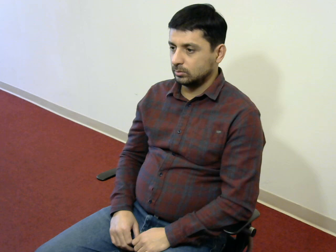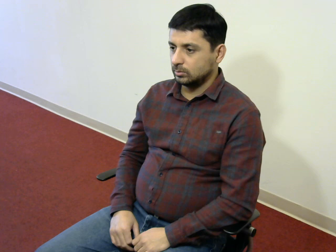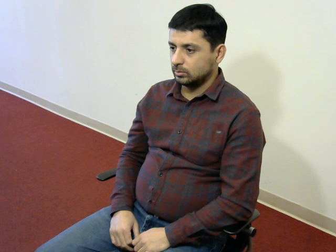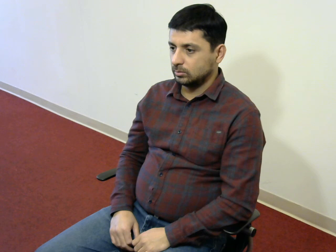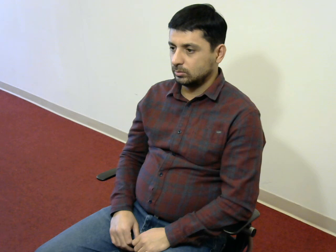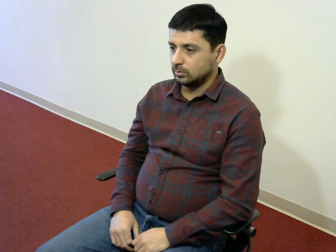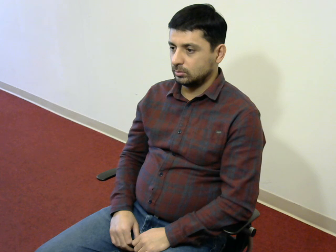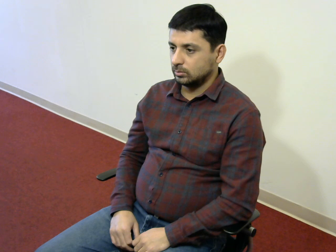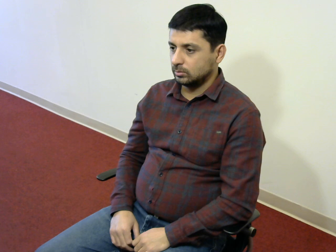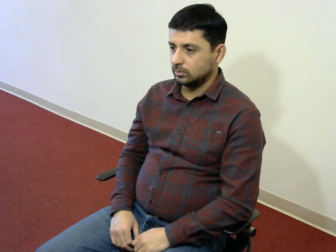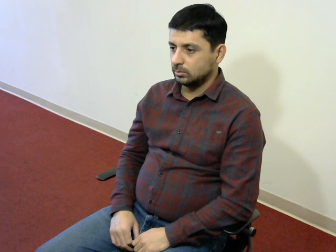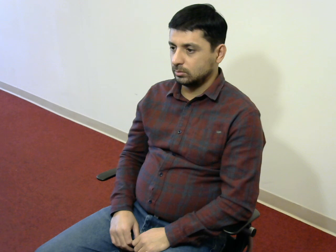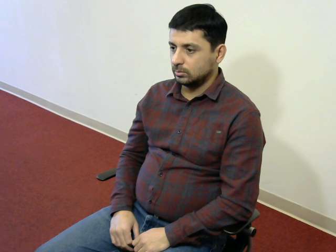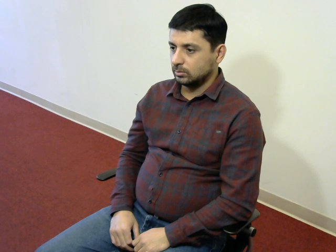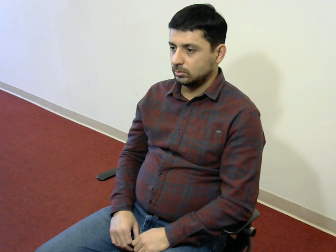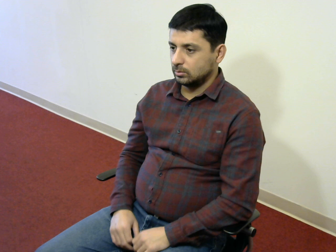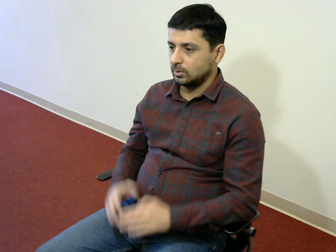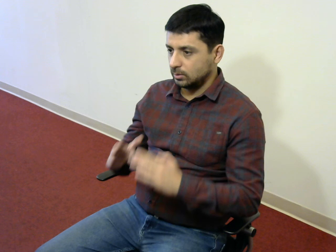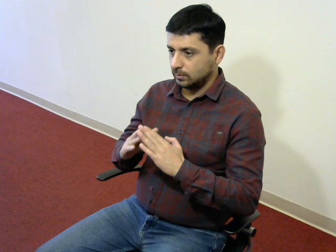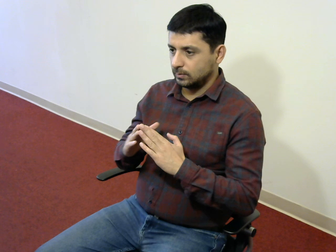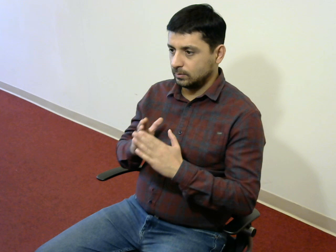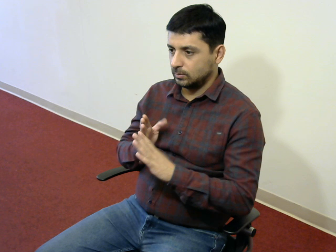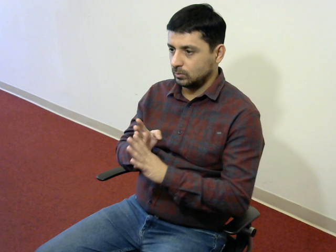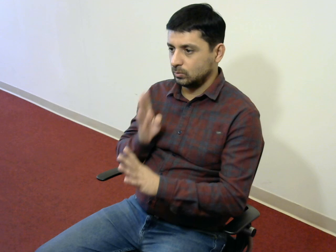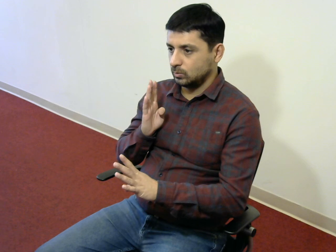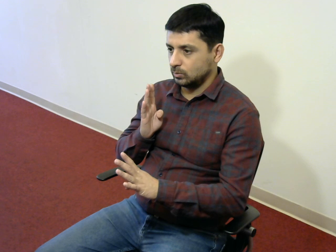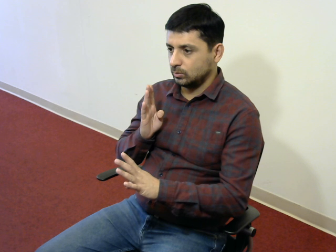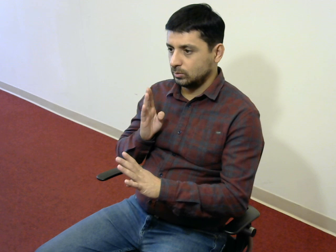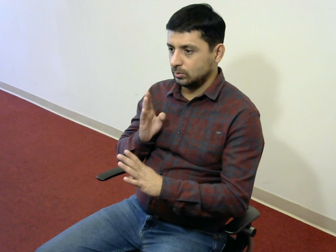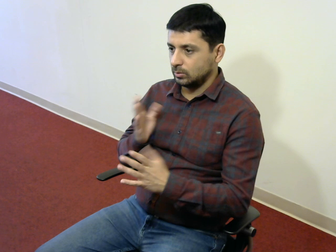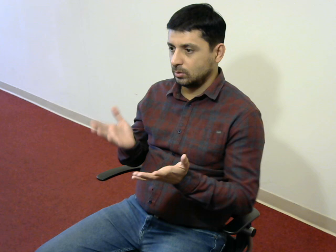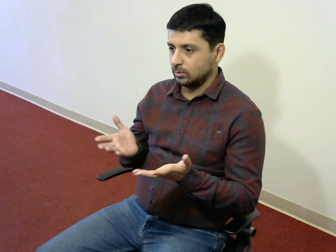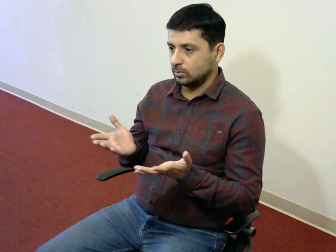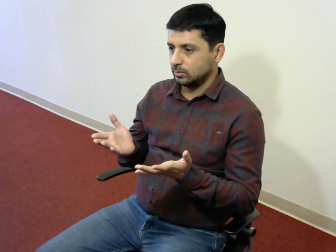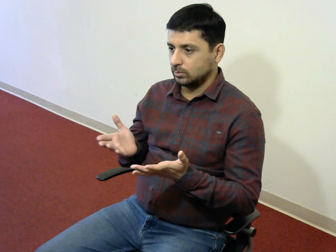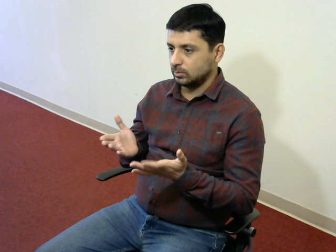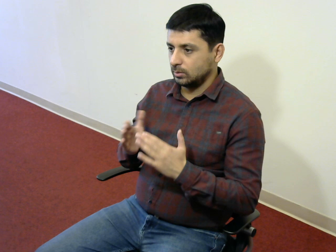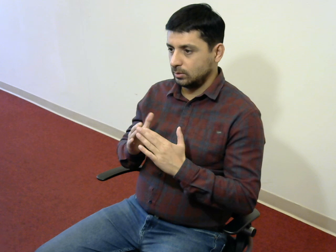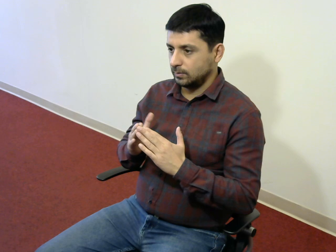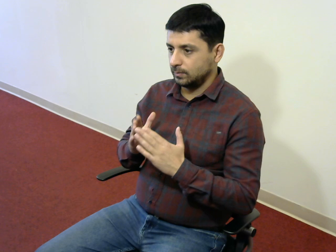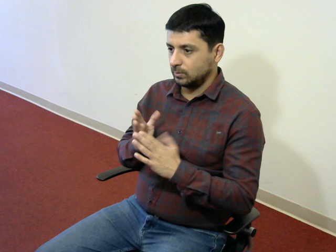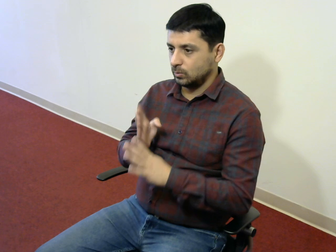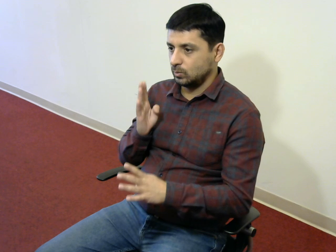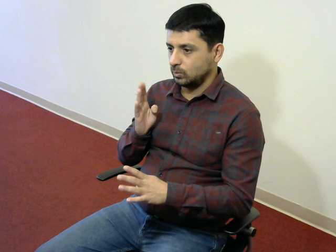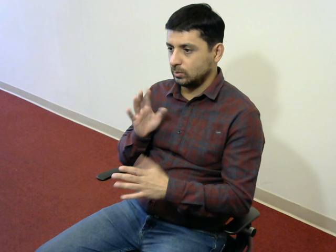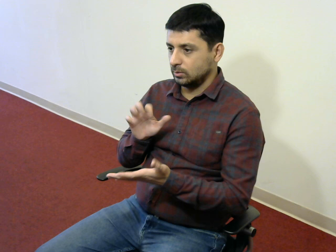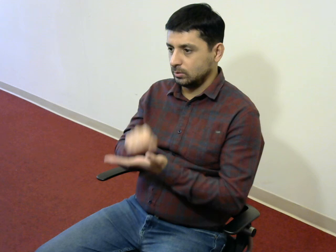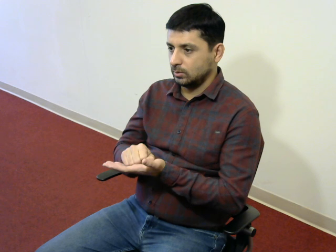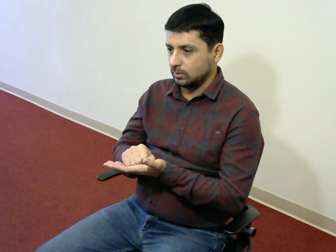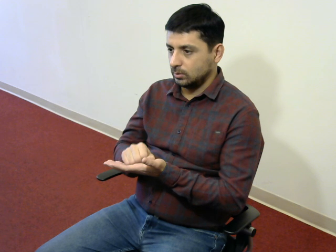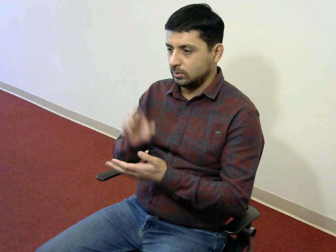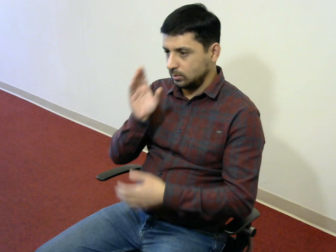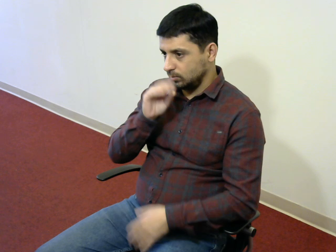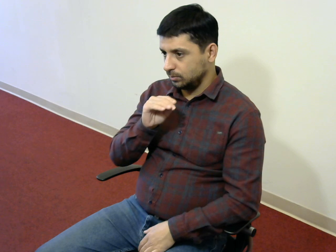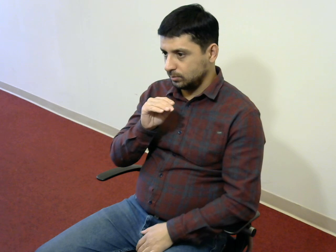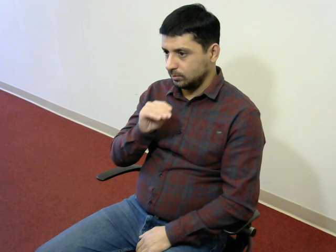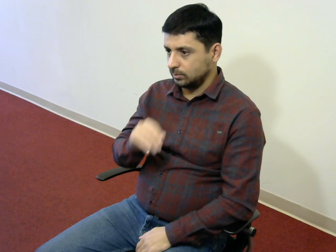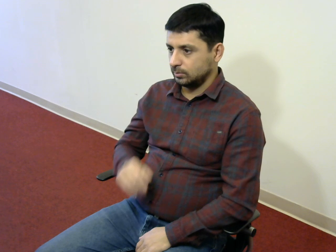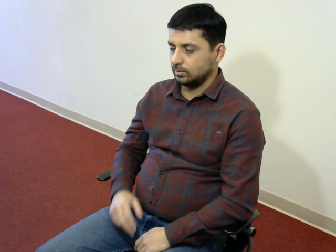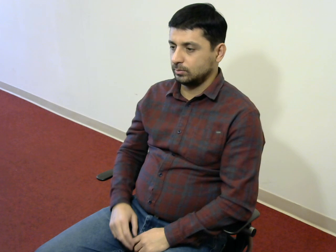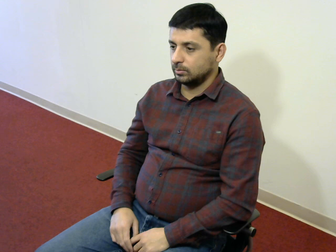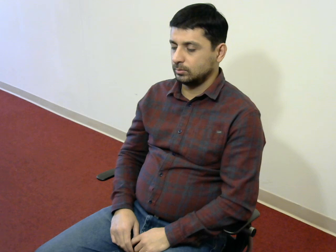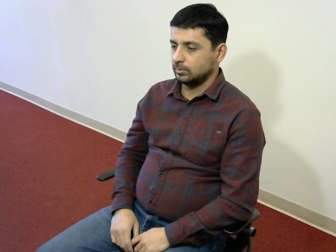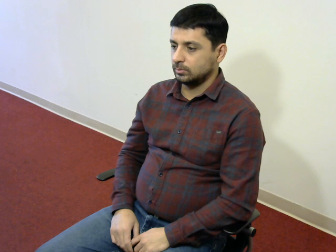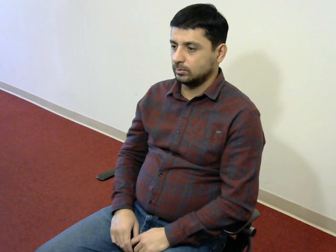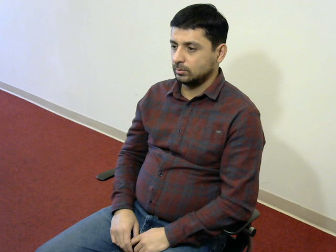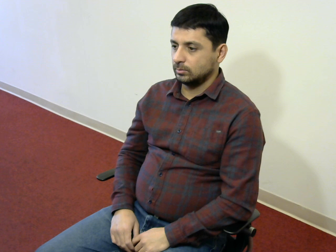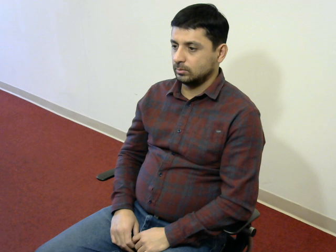Ev növbəsinə necə növbə tuta bilərəm?